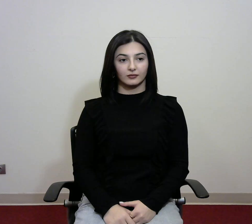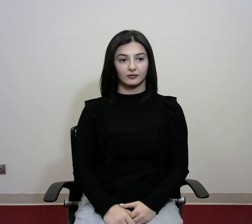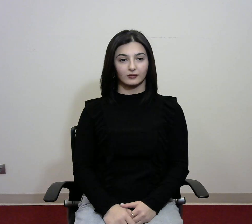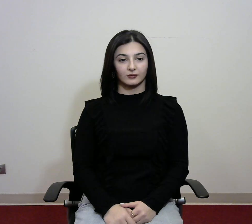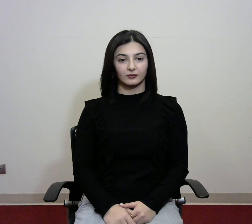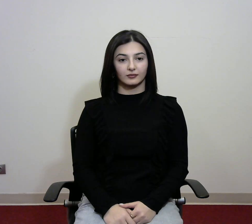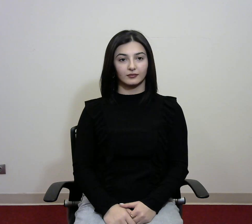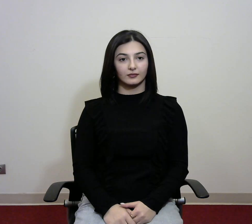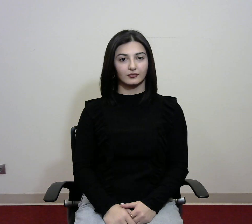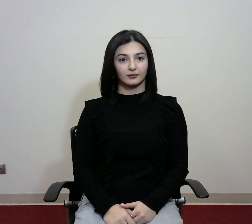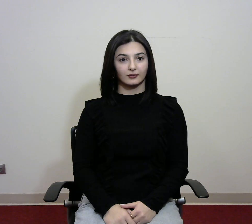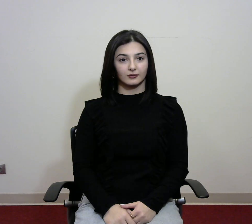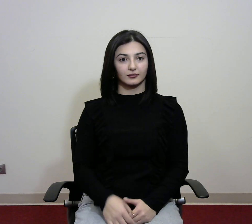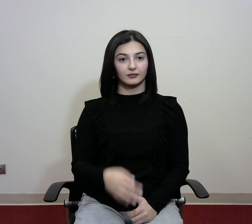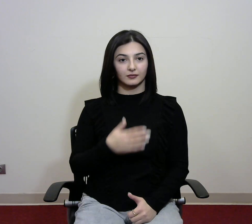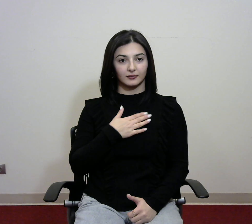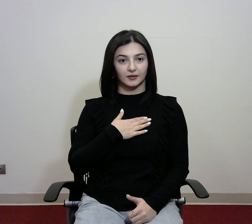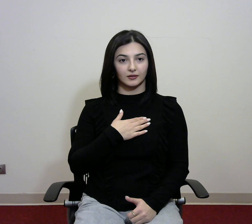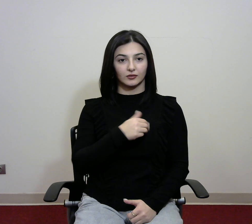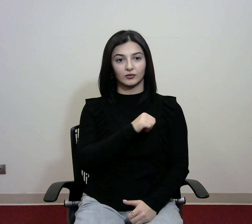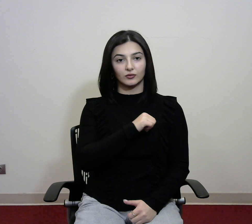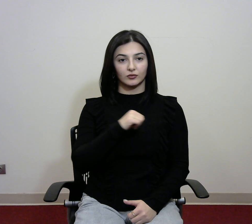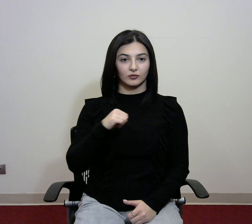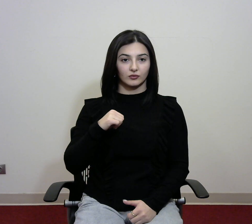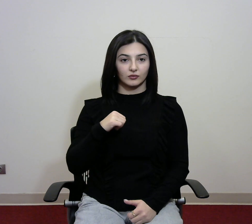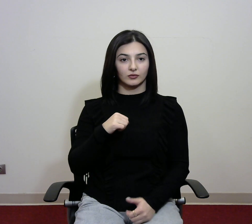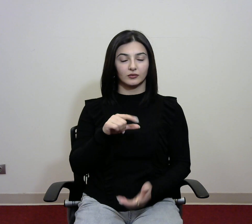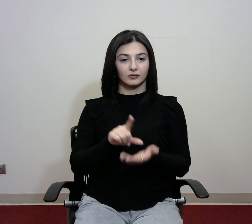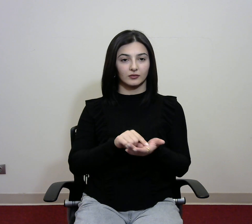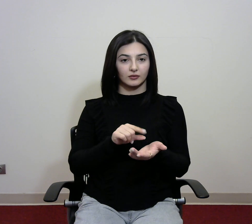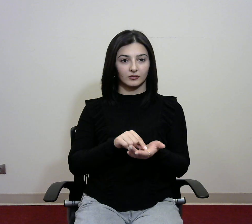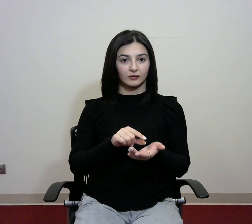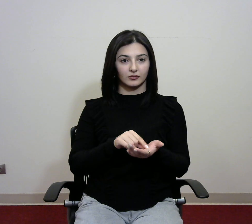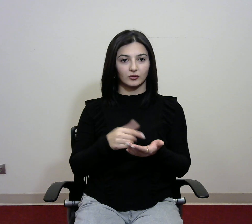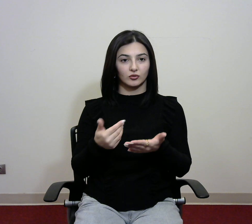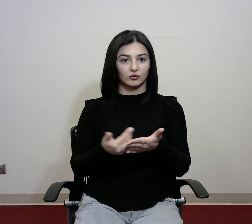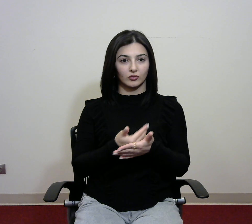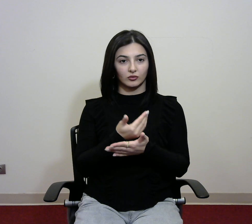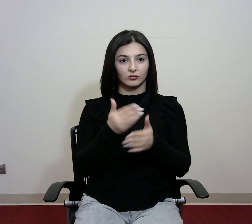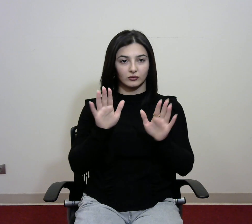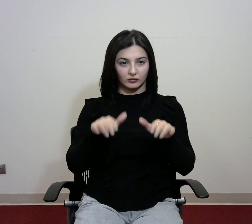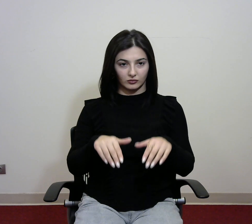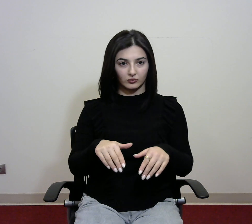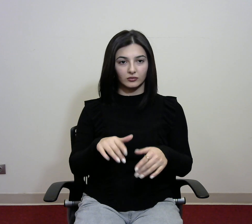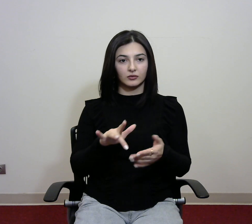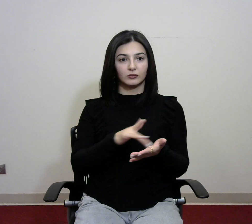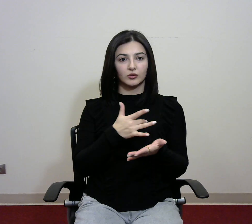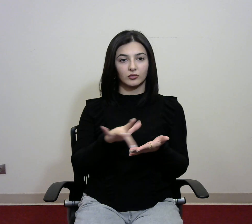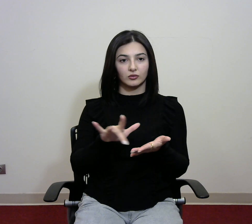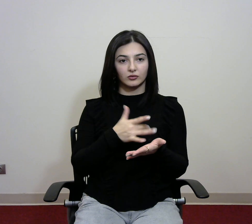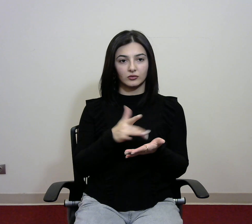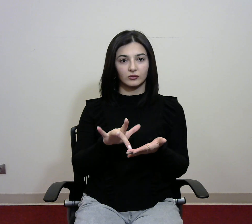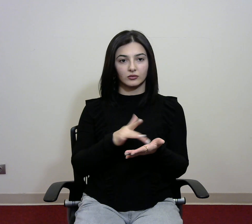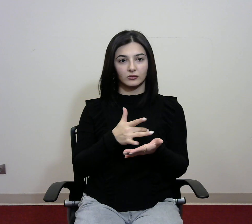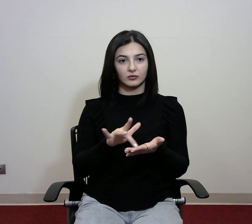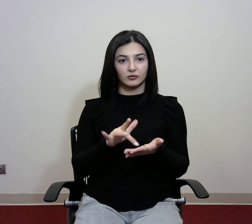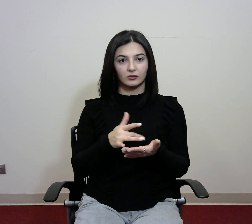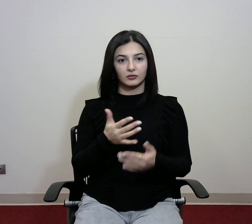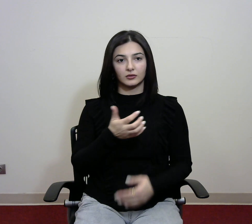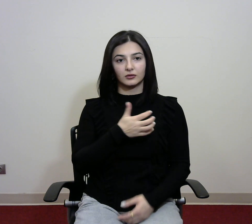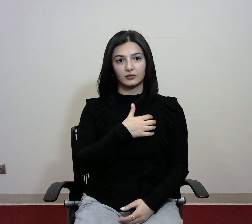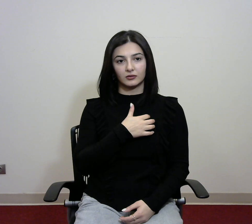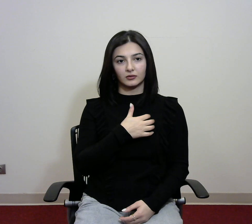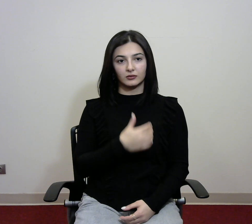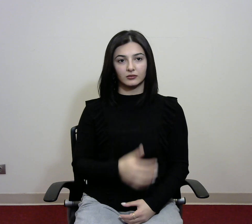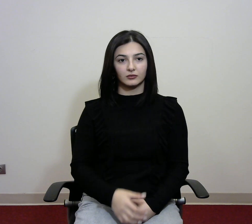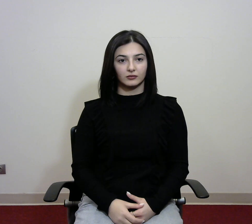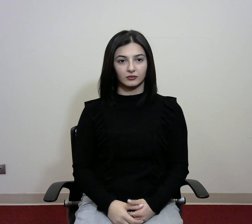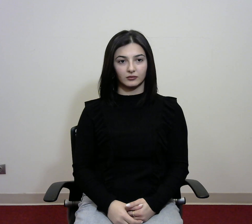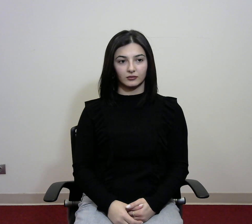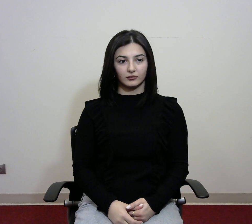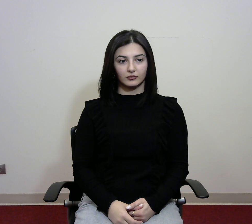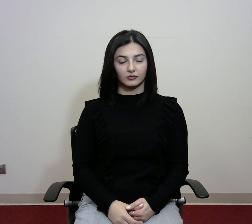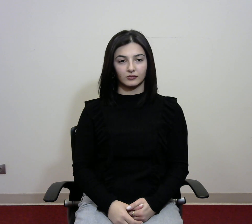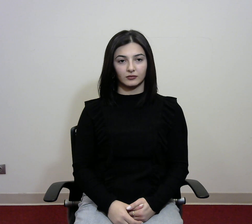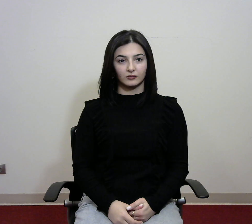Mən öz pensiyamı yenidən hesablatdırmaq istəyirəm